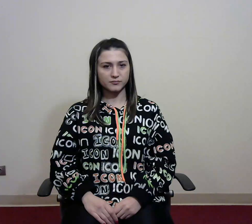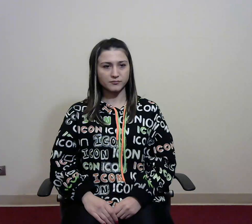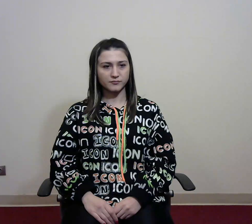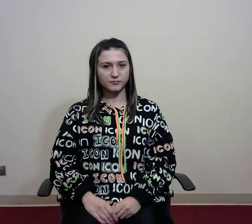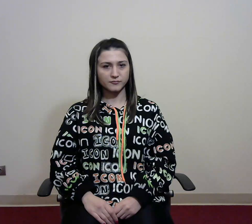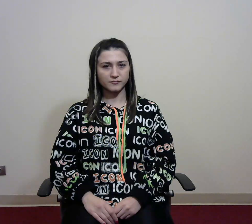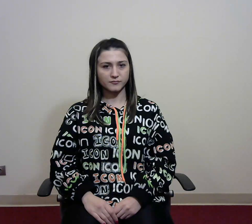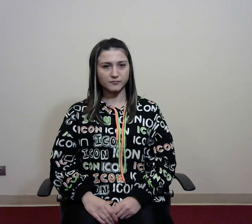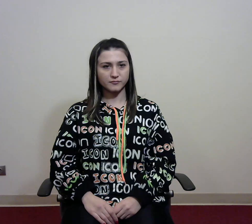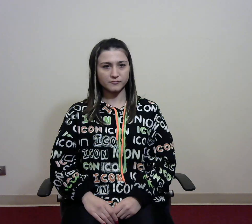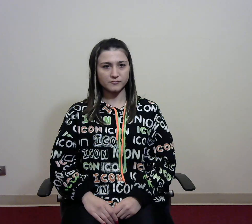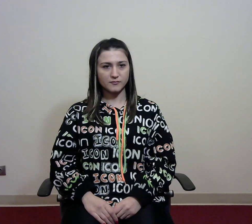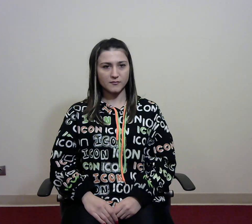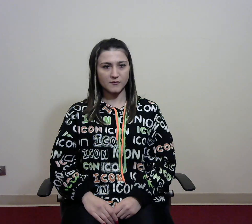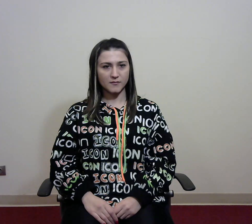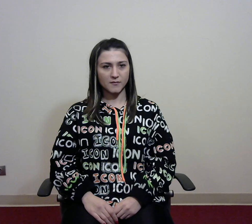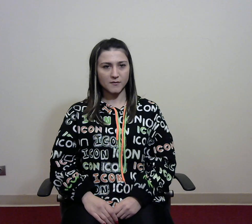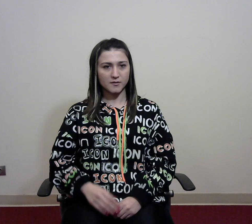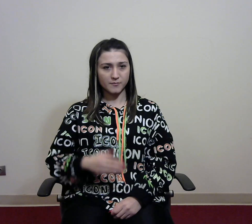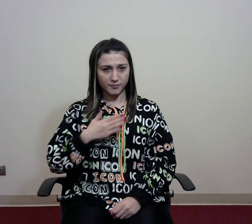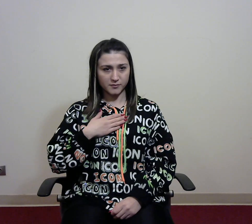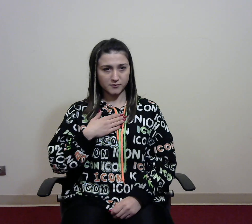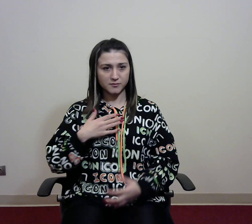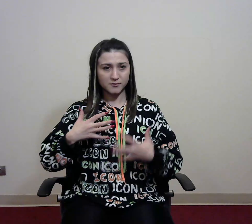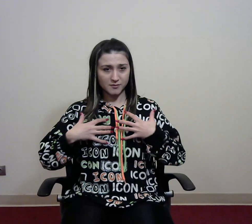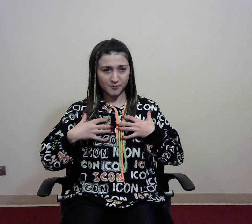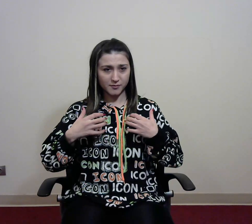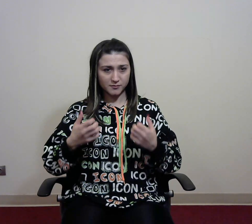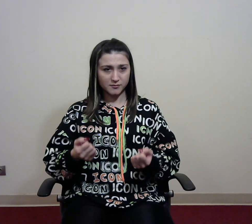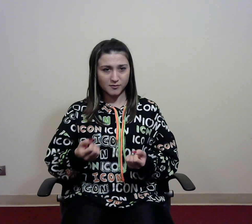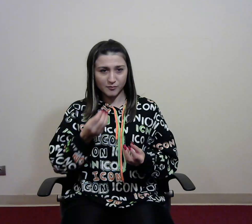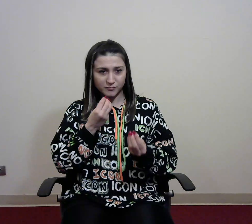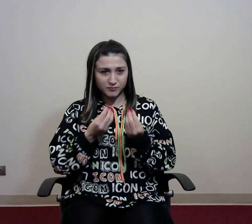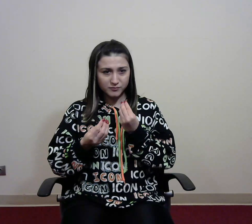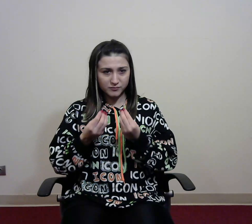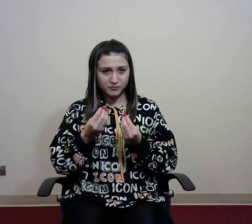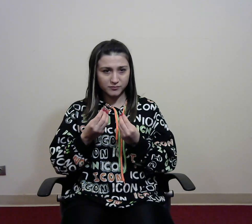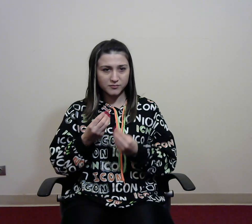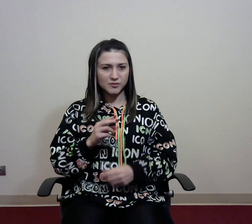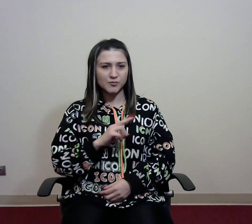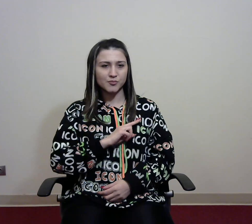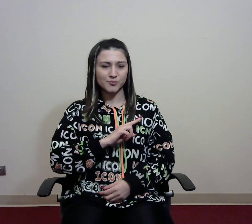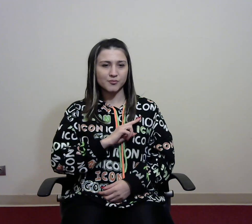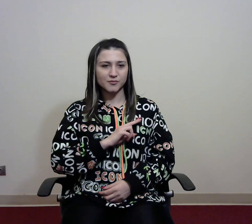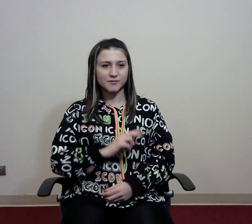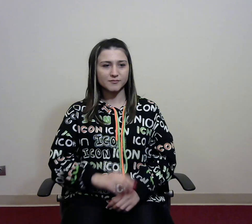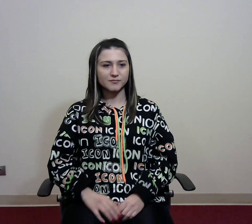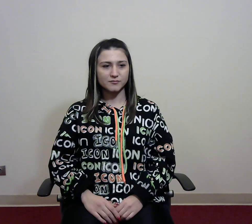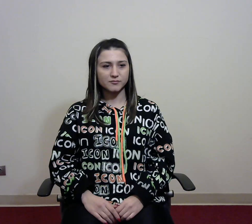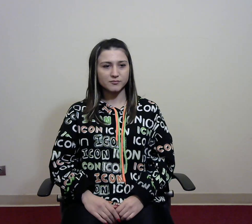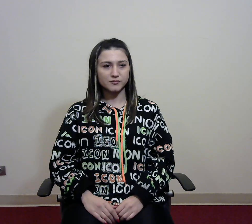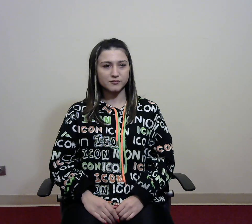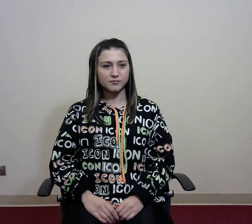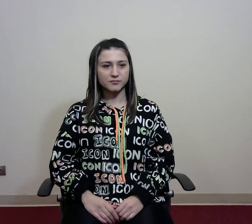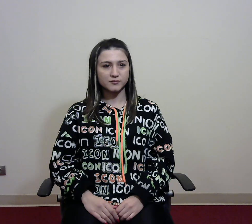Mən sağlam qidalanmağı sevirəm